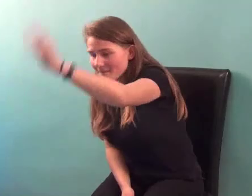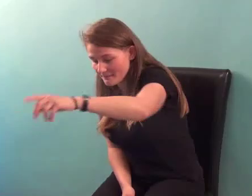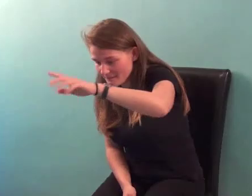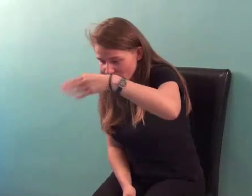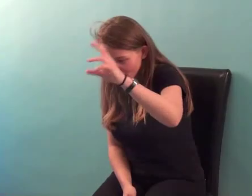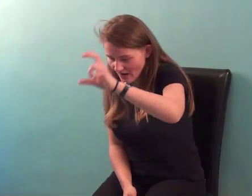Czwartek.